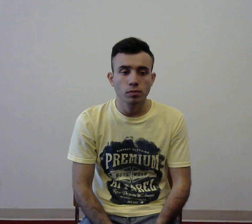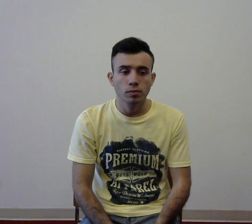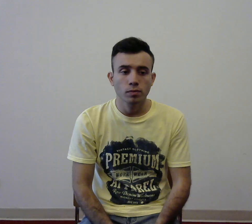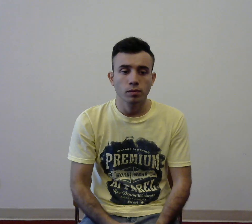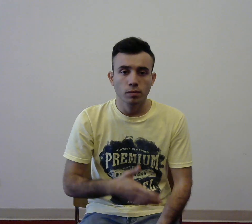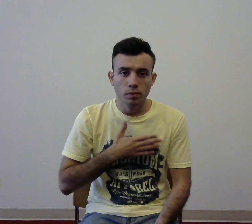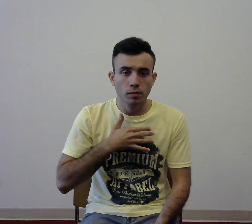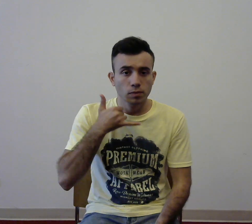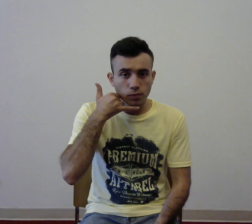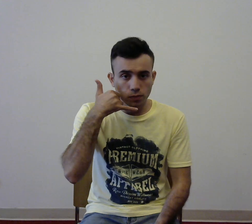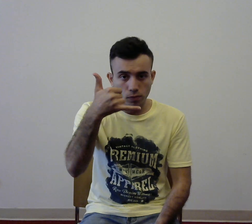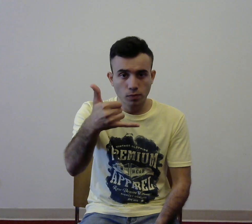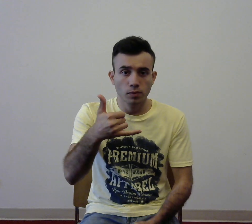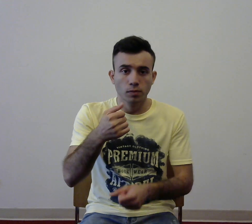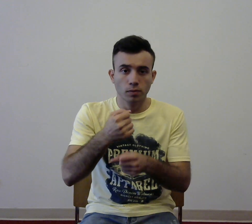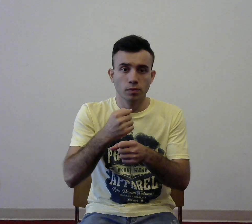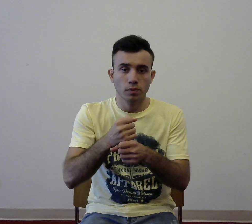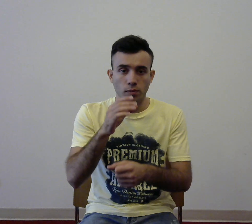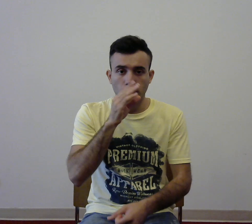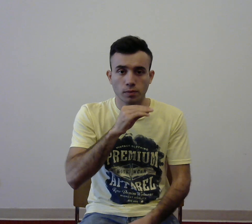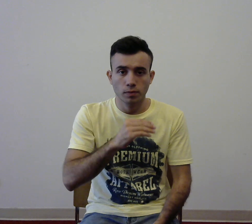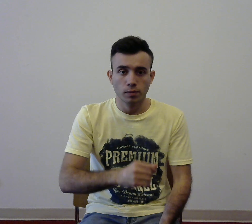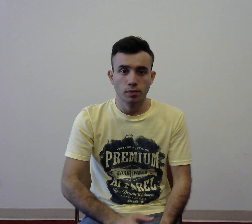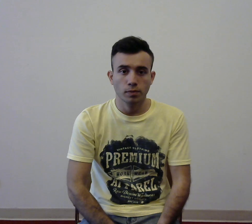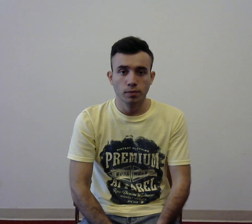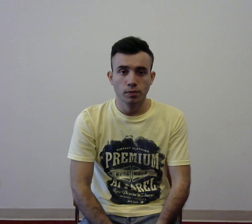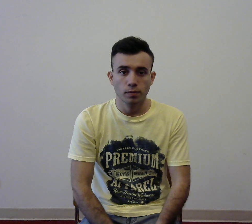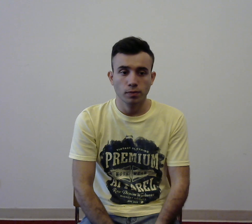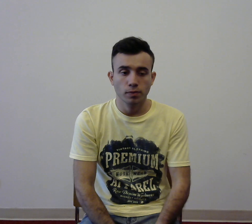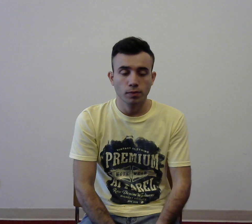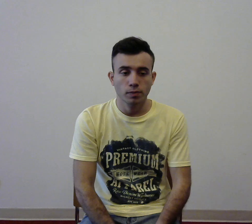Mən zəng edə bilərəmmi?